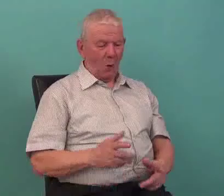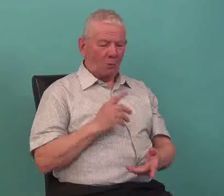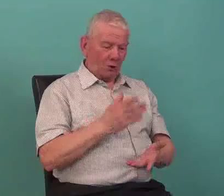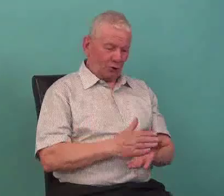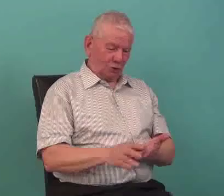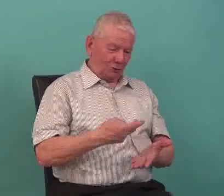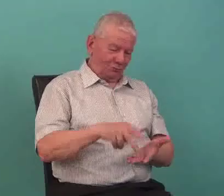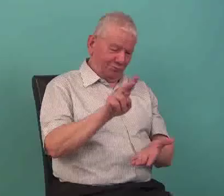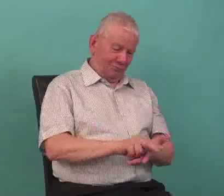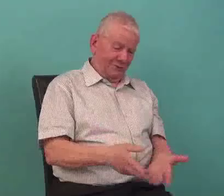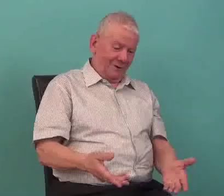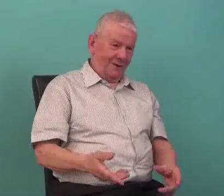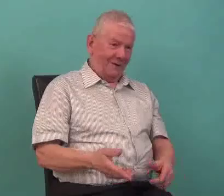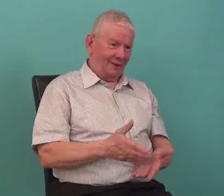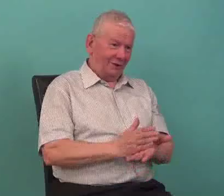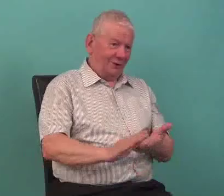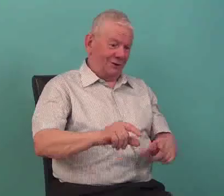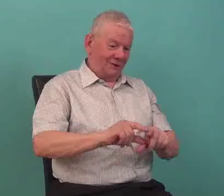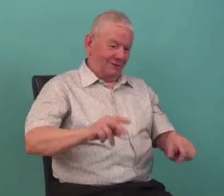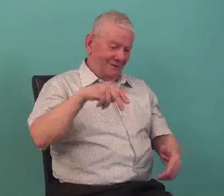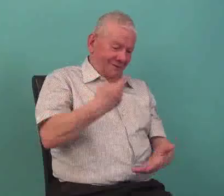Może śliska nawierzchnia jest i można się poślizgnąć.